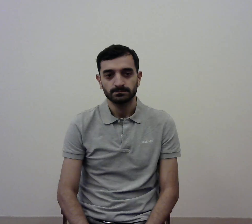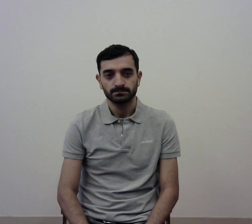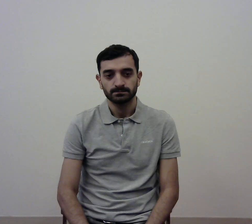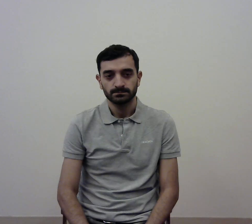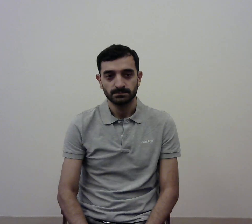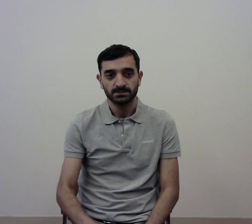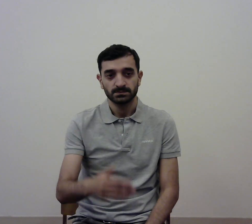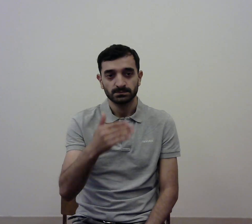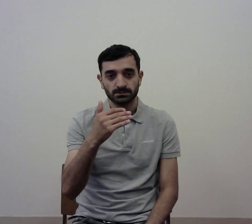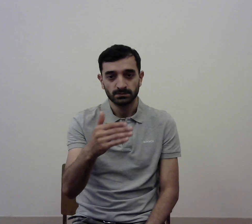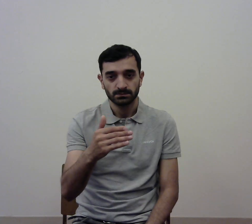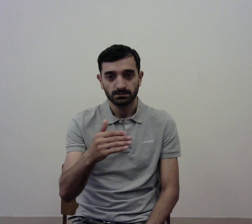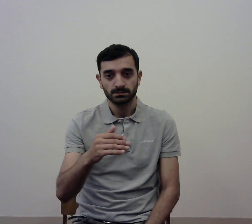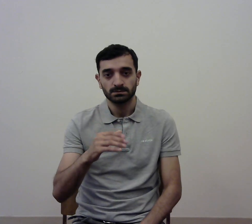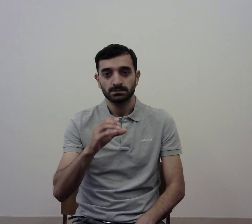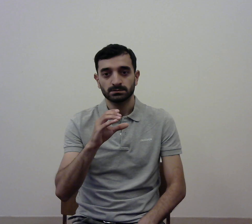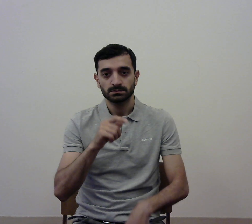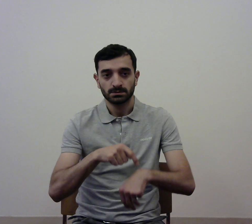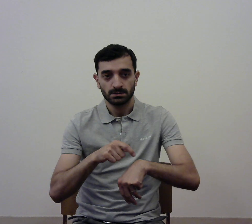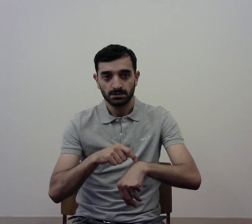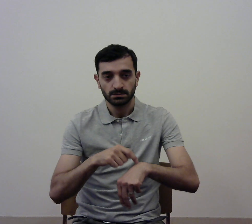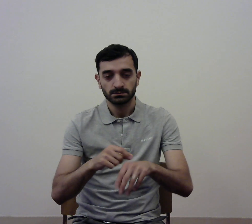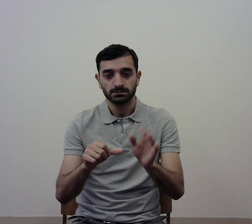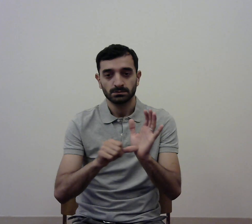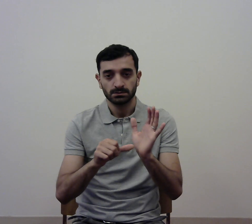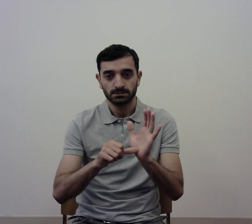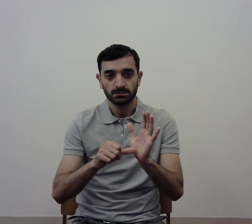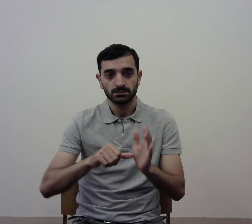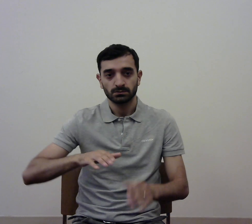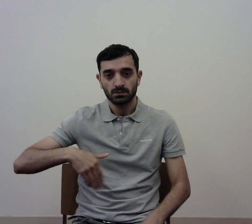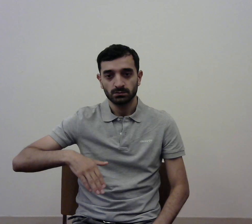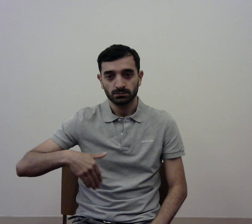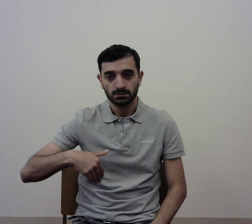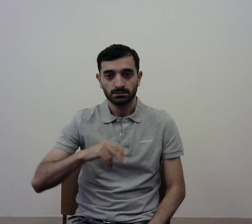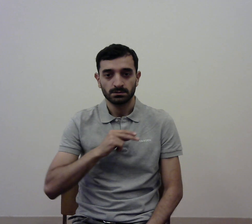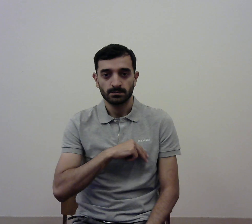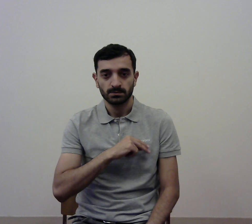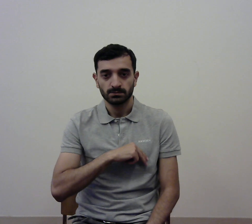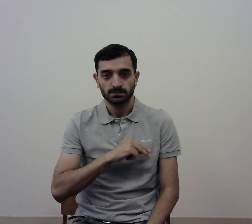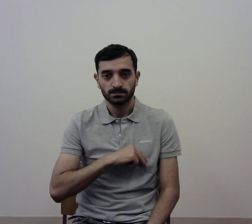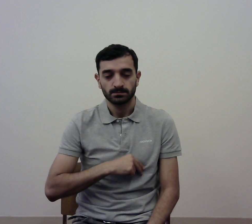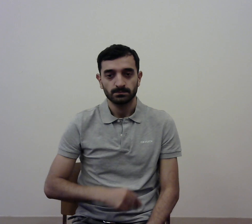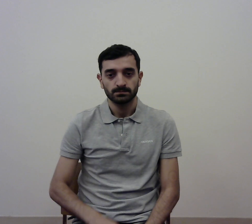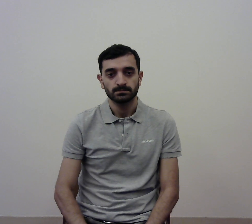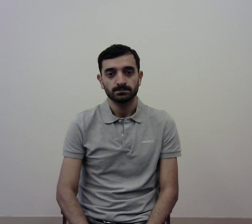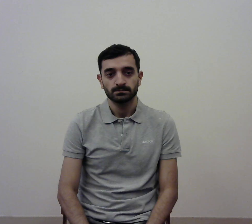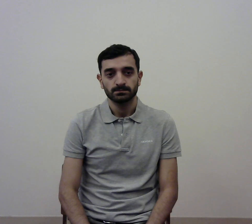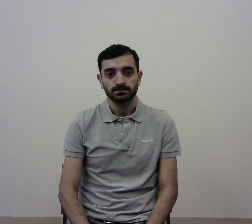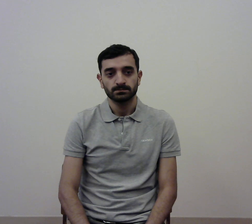Siz saat 6-dan sonra işləyirsiz?